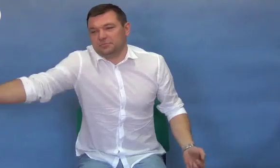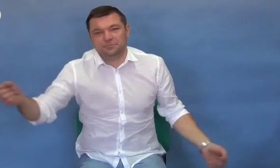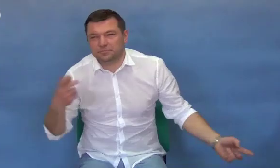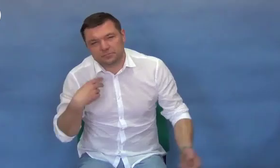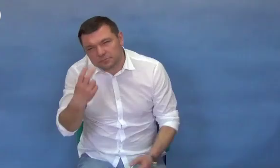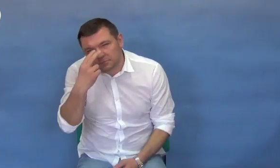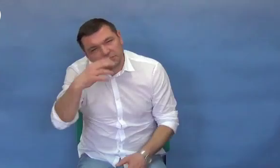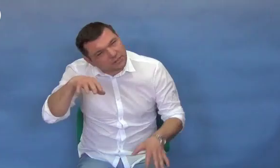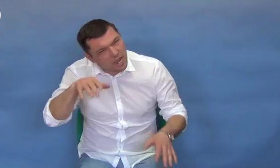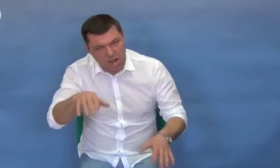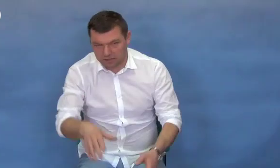Często to widywałem.